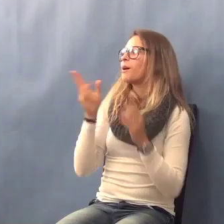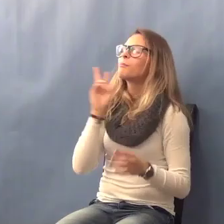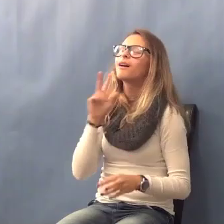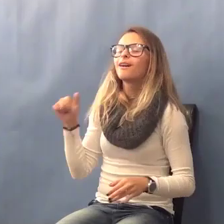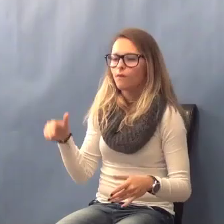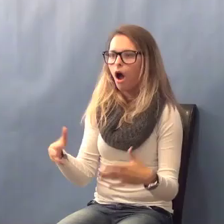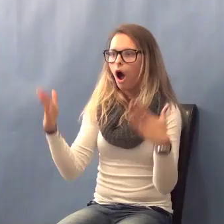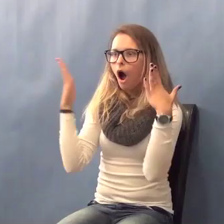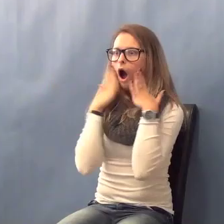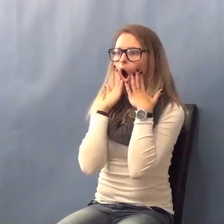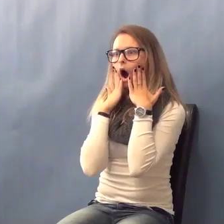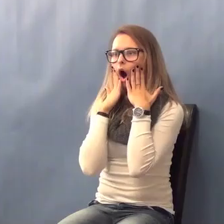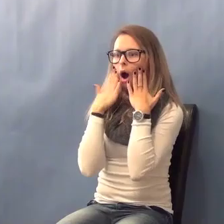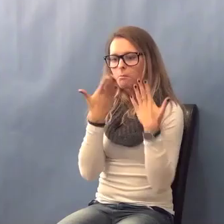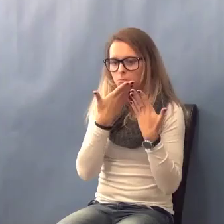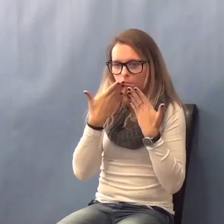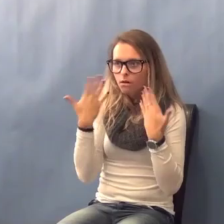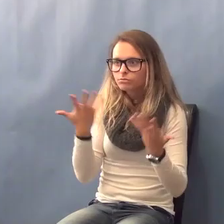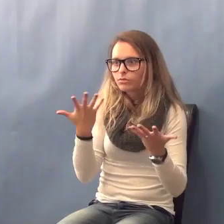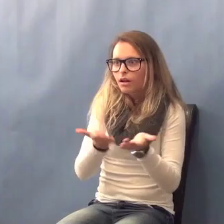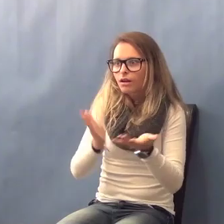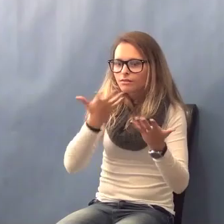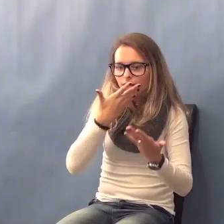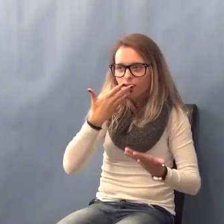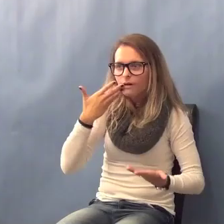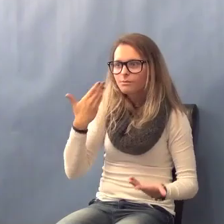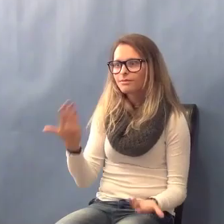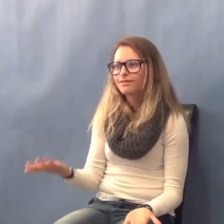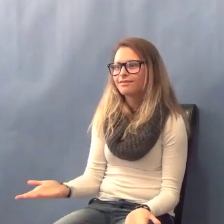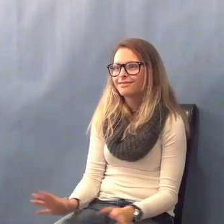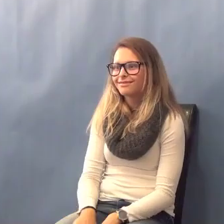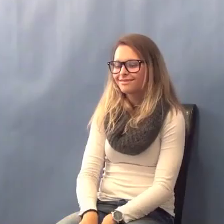Mama przyszła i była bardzo zdziwiona, że nie ma wszystkich jabłek.